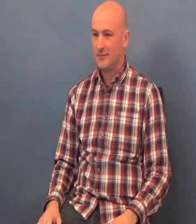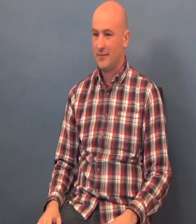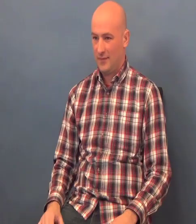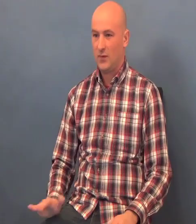Już.